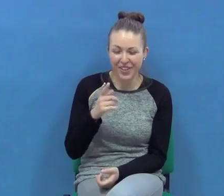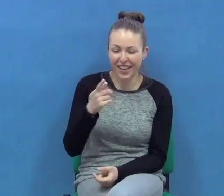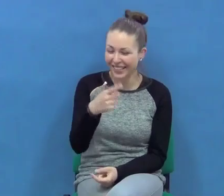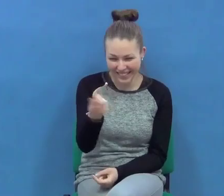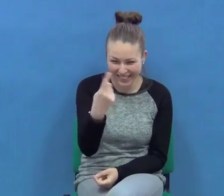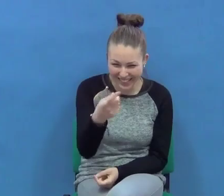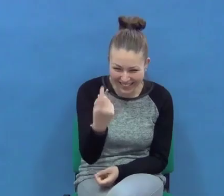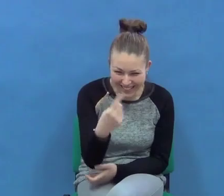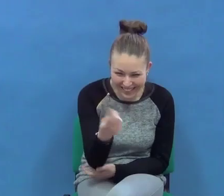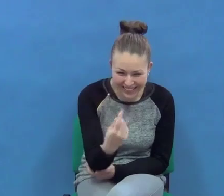Jeszcze.